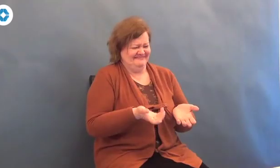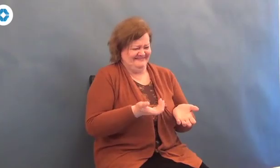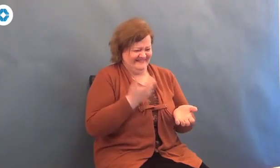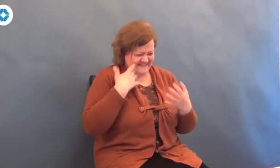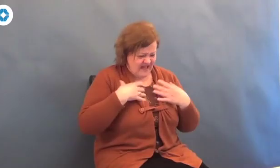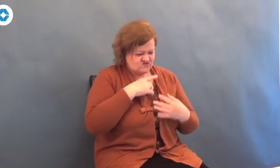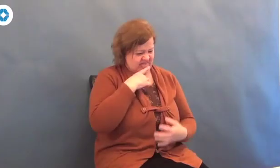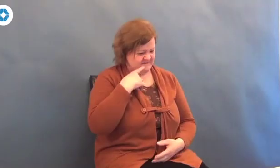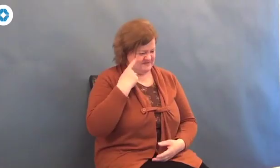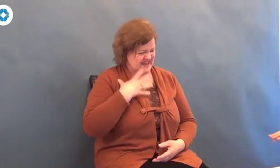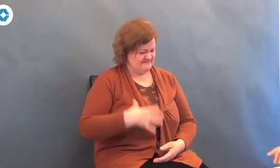Czerwony strój, jakaś piżama.